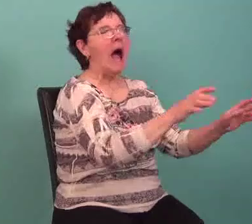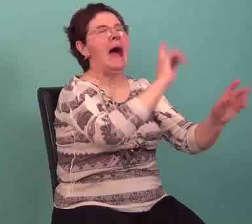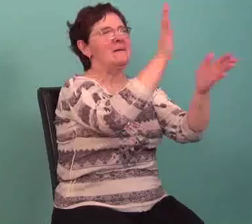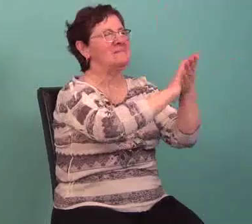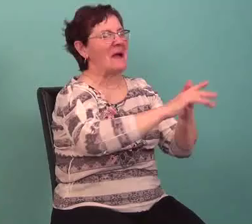Przepraszam.